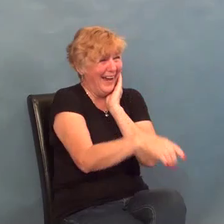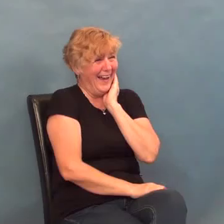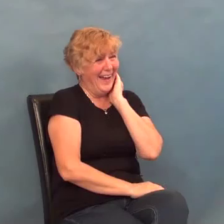Fajna.